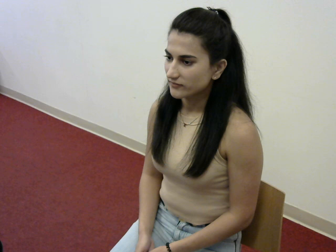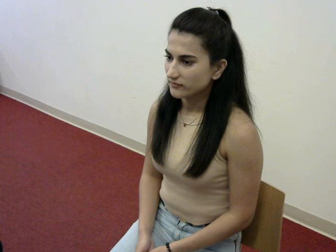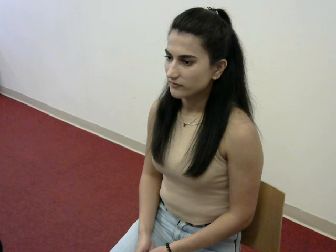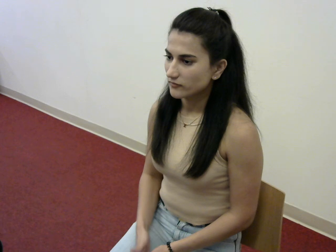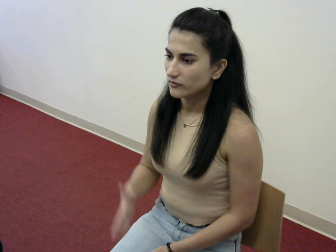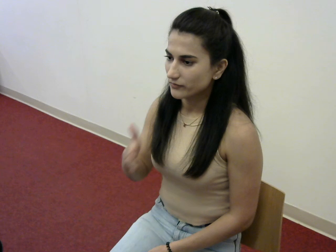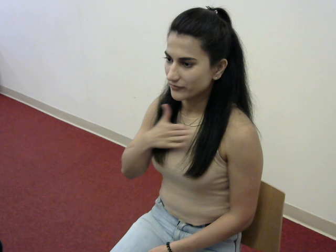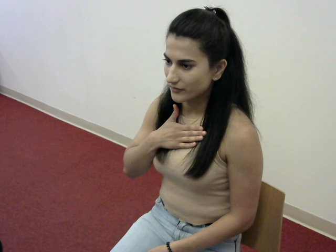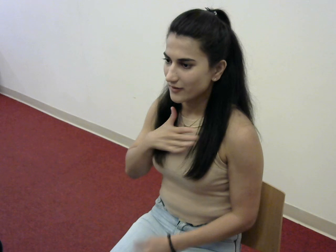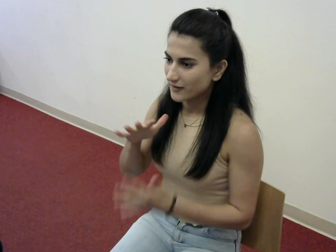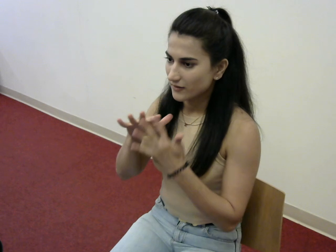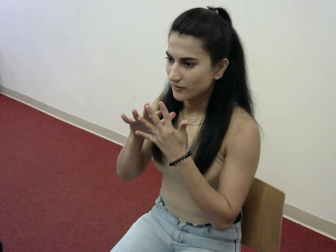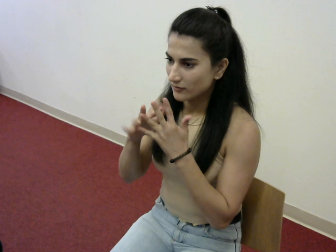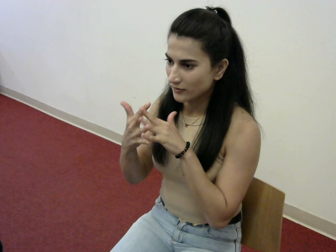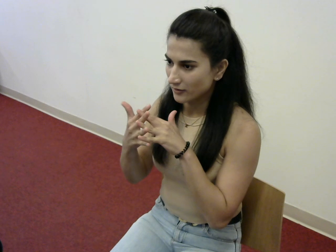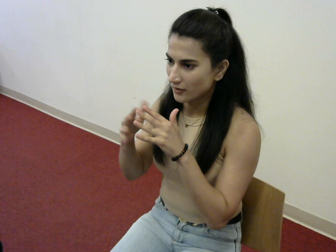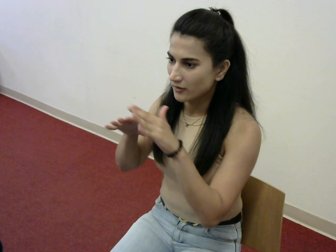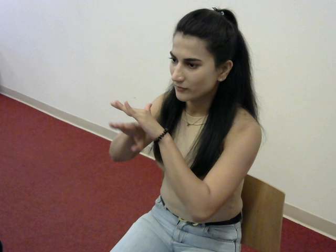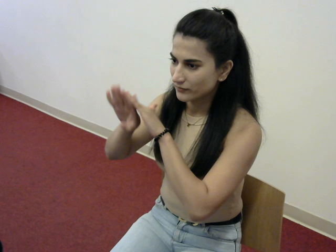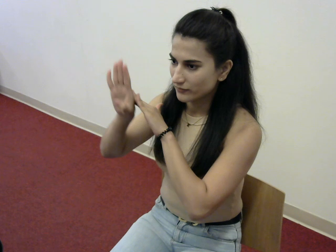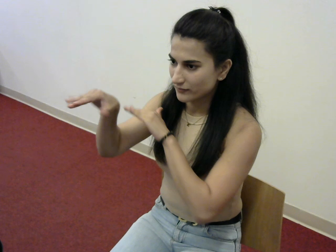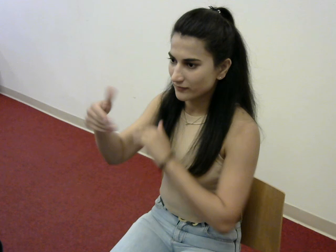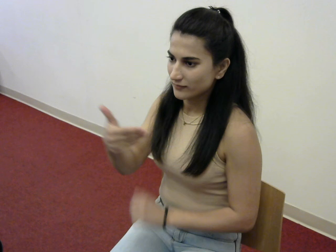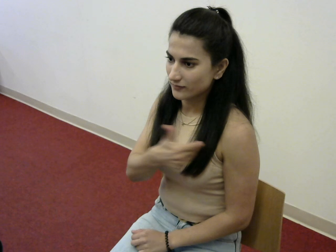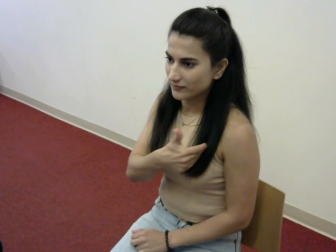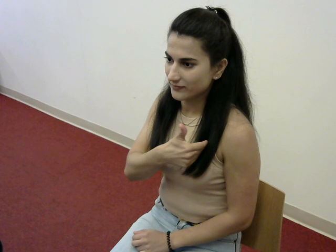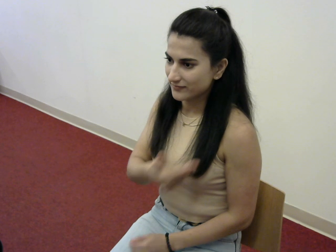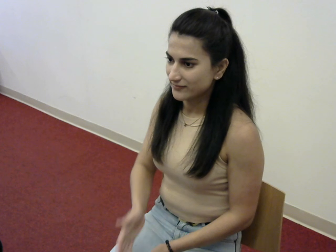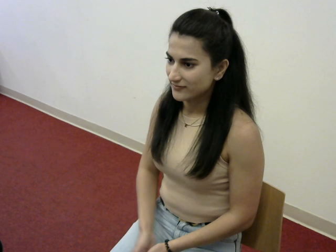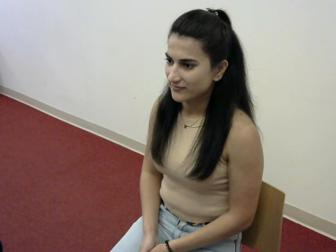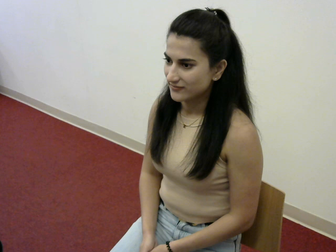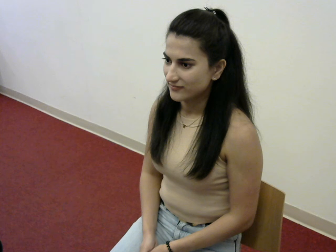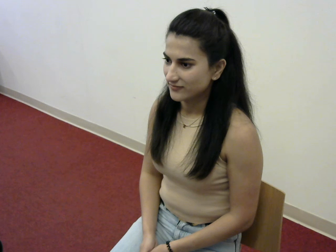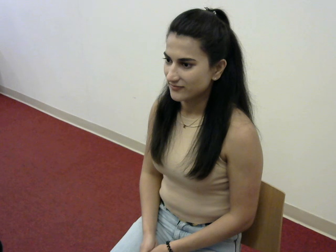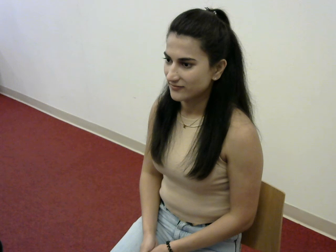Mən kəndə getmək istəyirəm